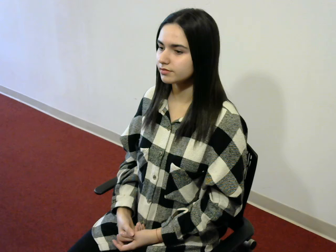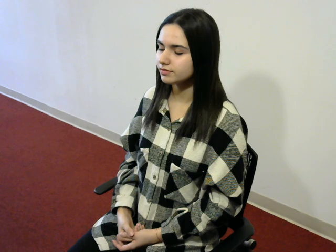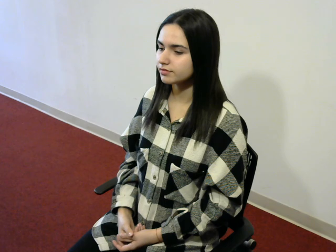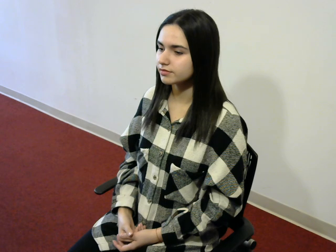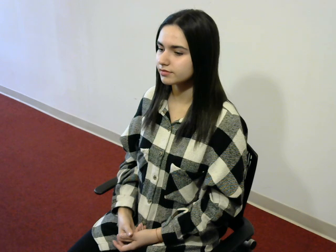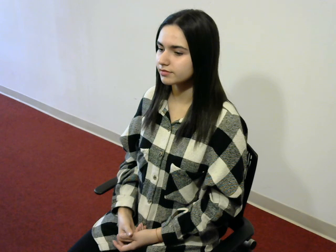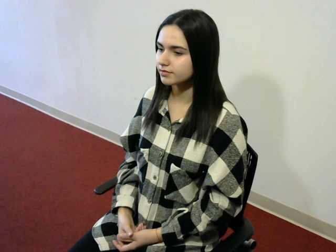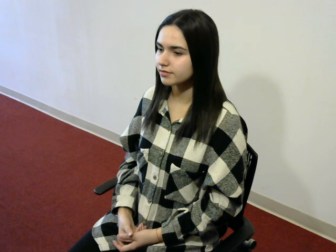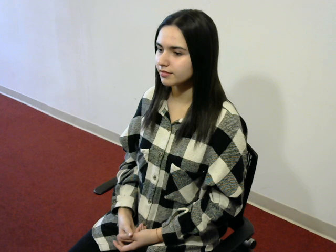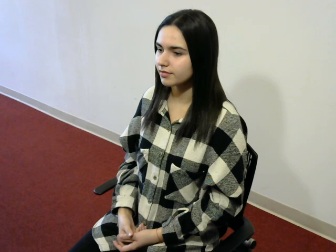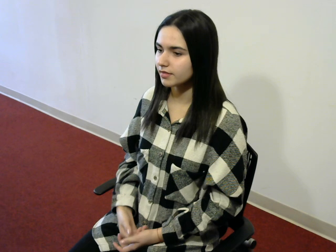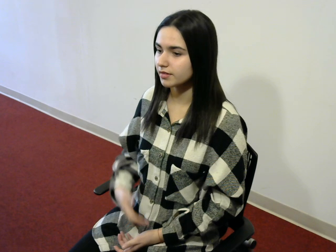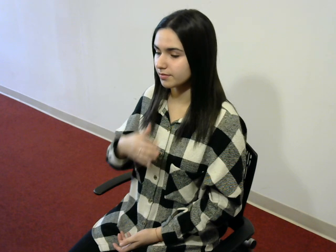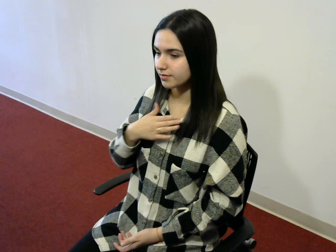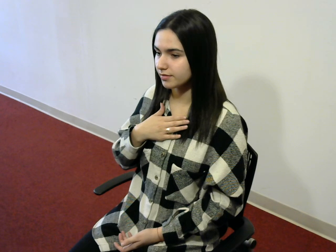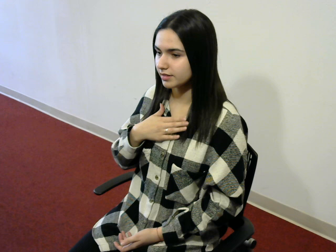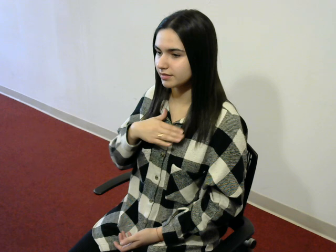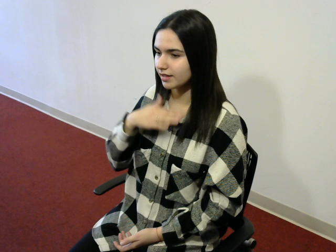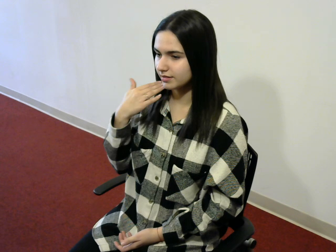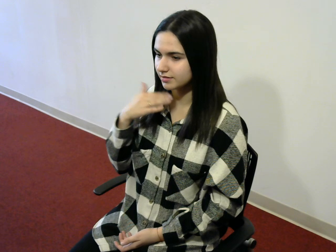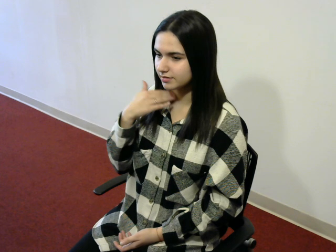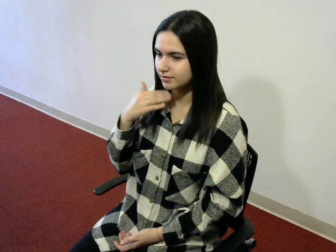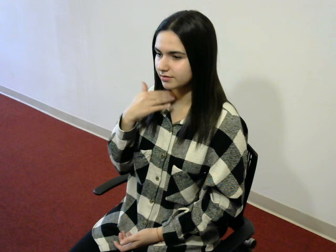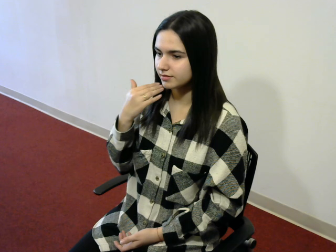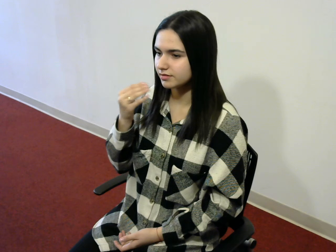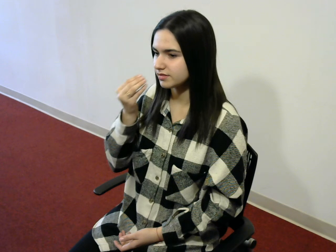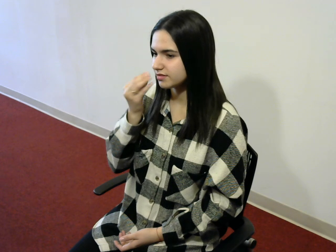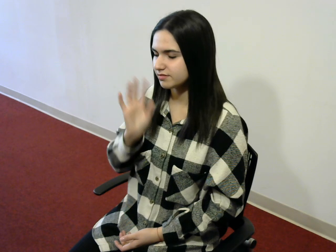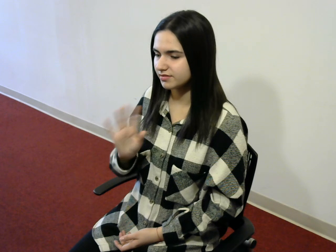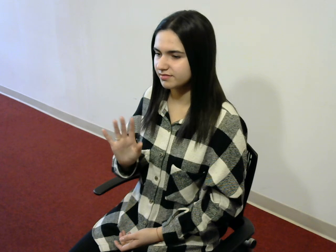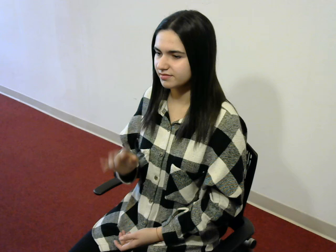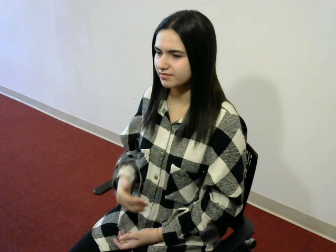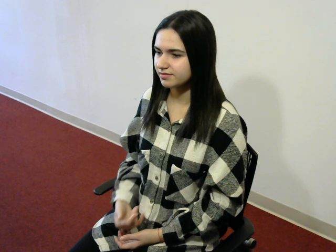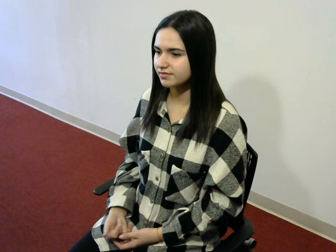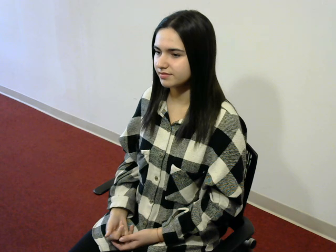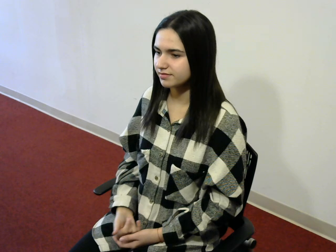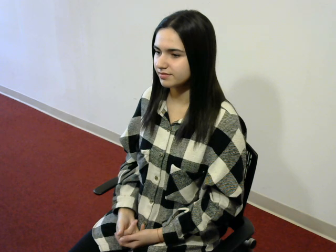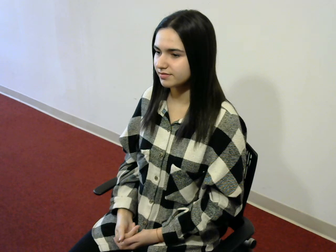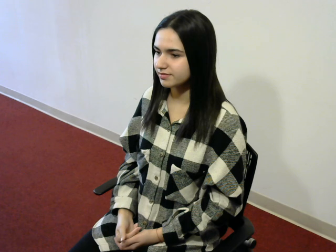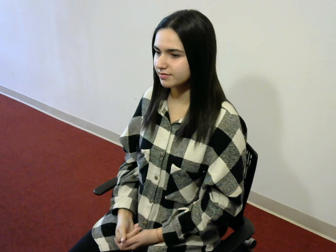Mən ət yemirəm